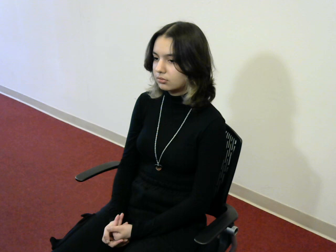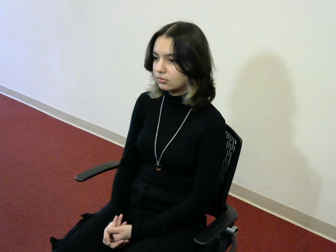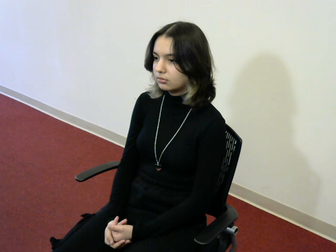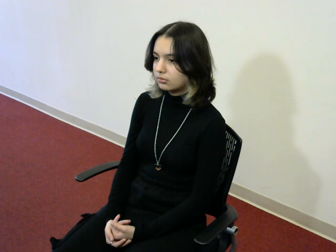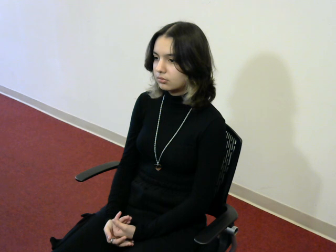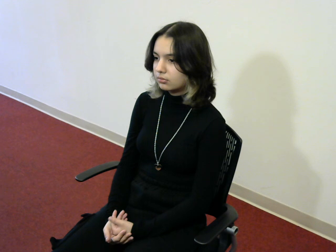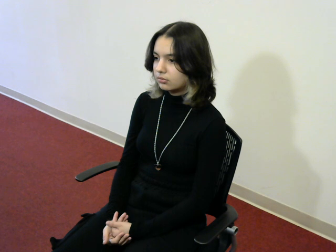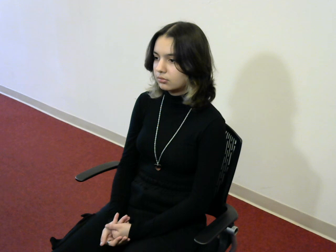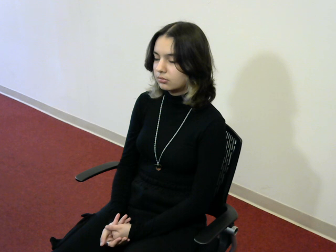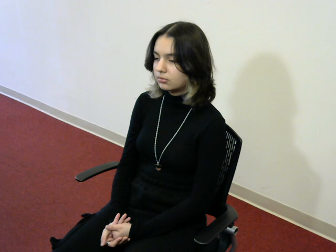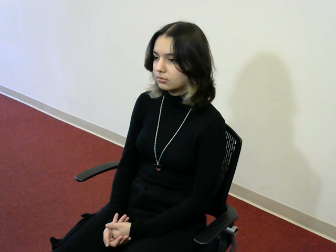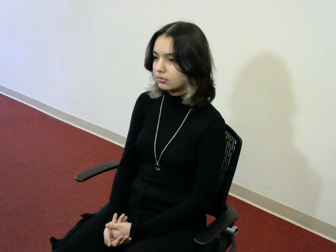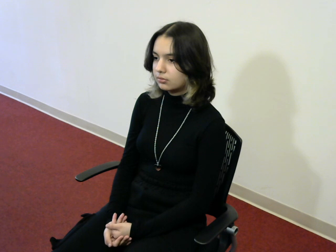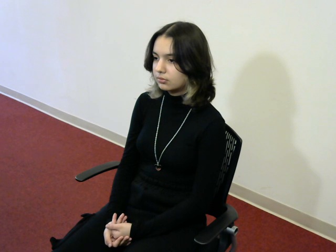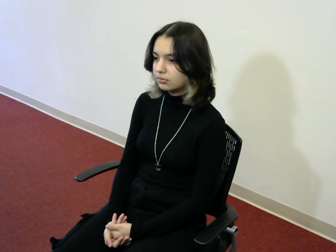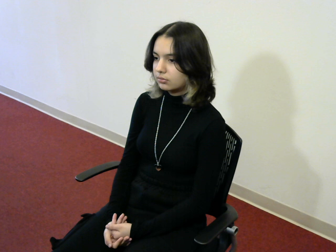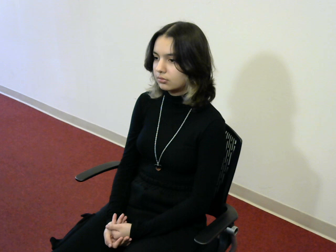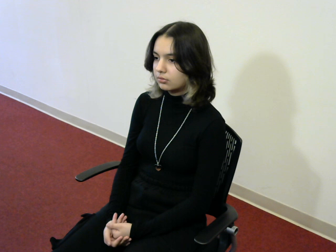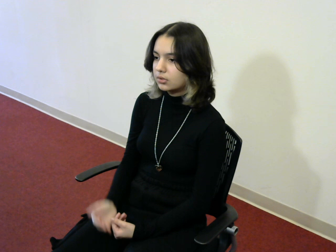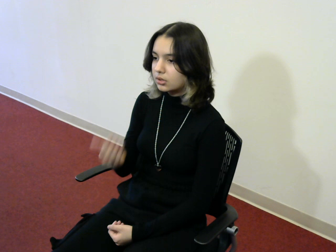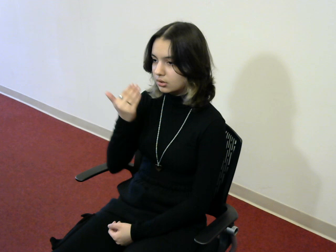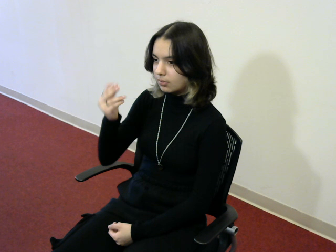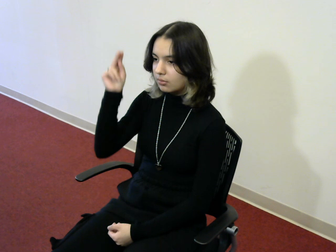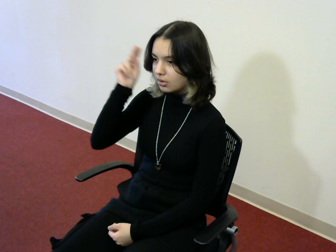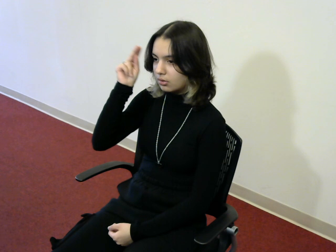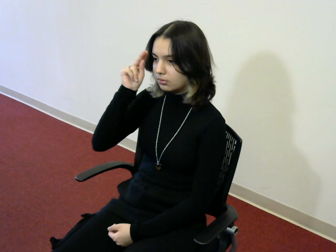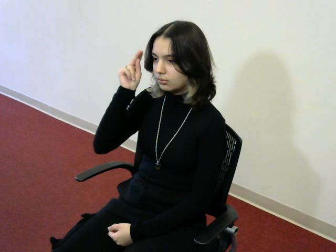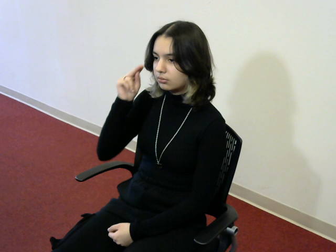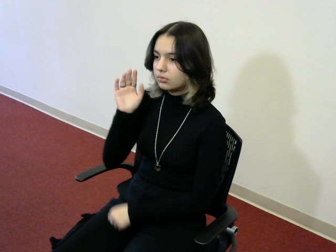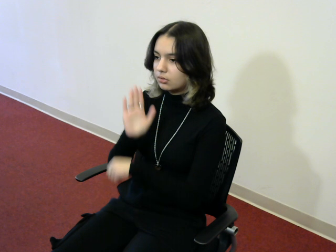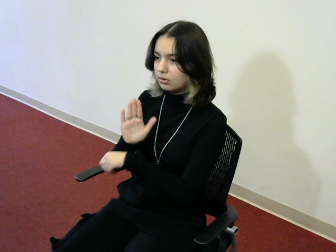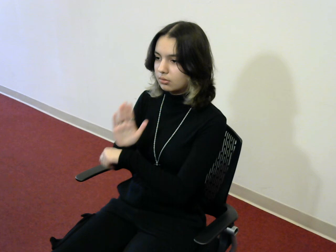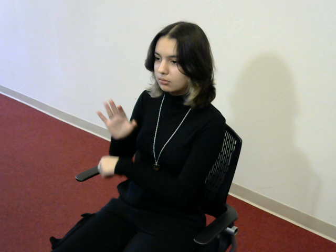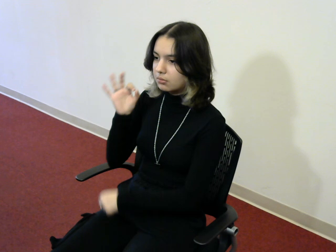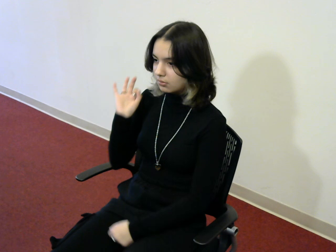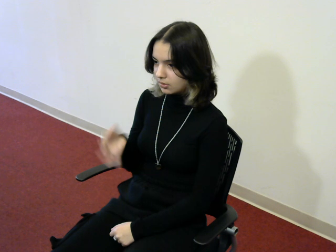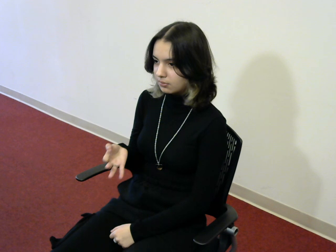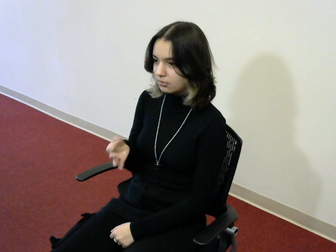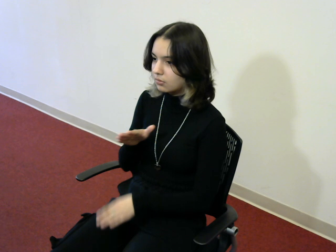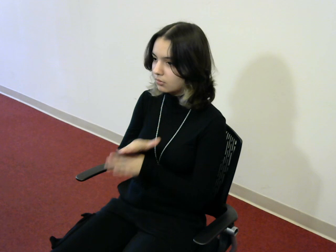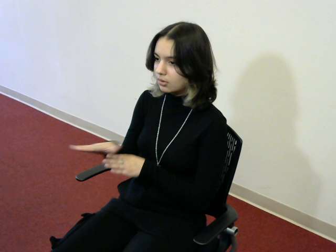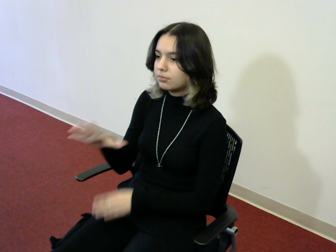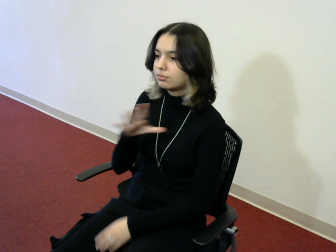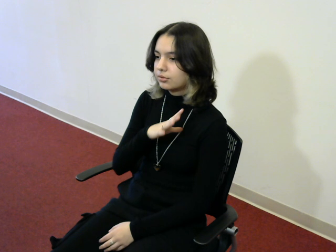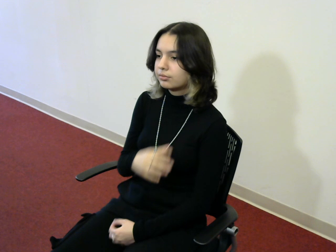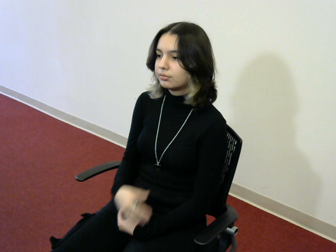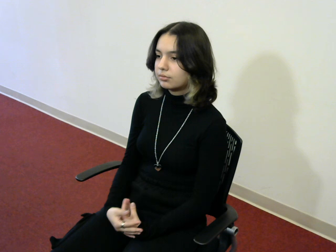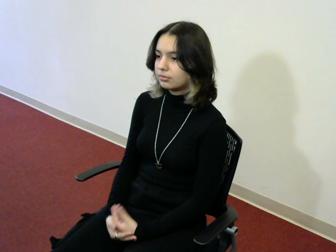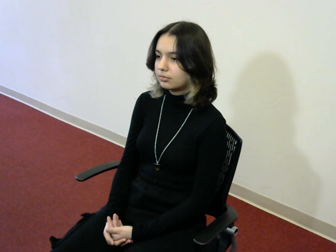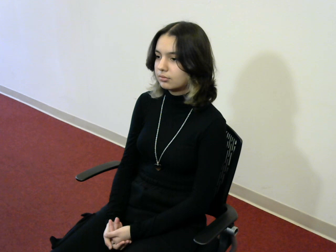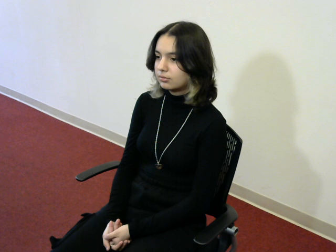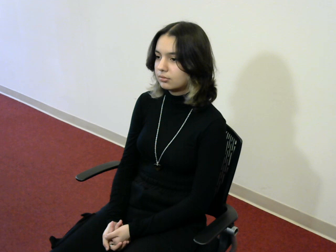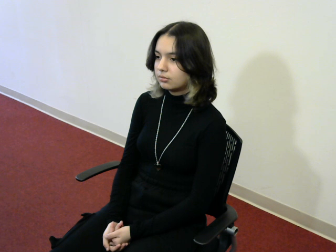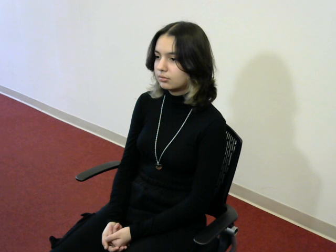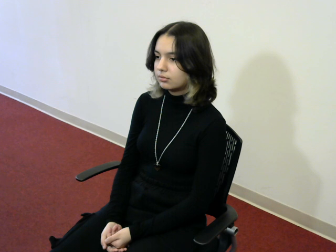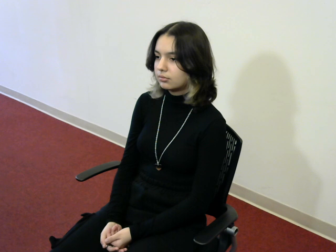Sənin şagirdin tapşırıqları düzgün yerinə yetirib